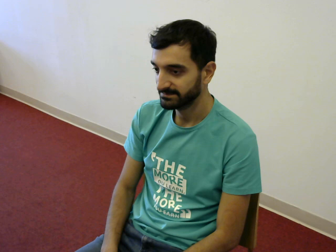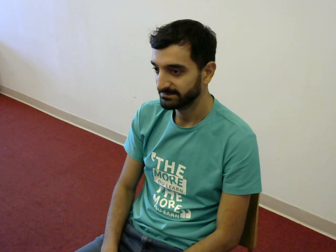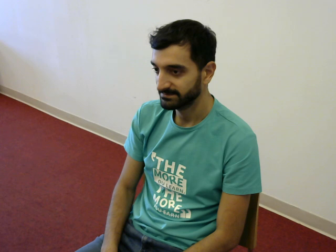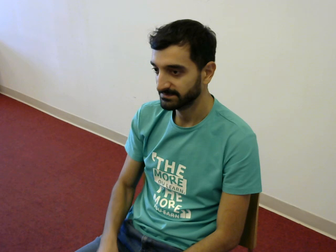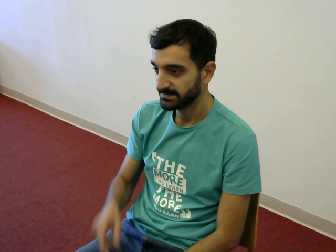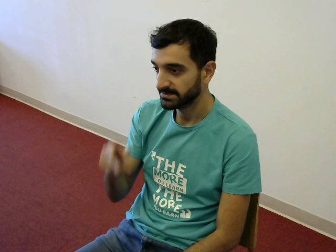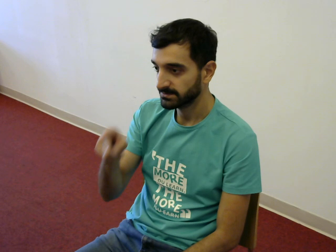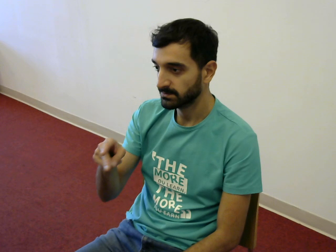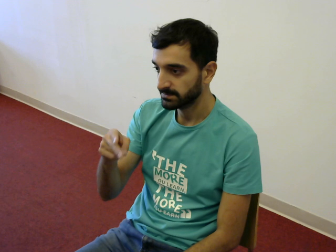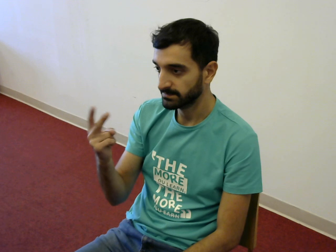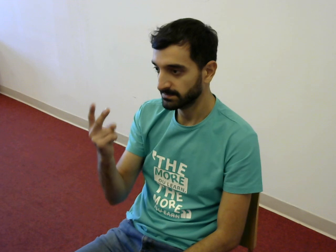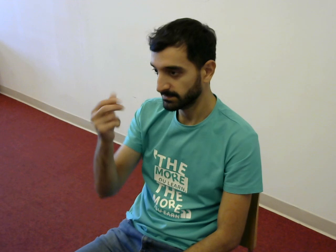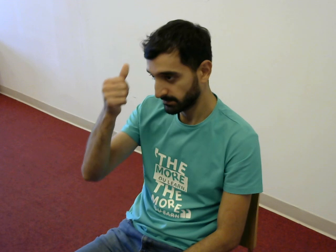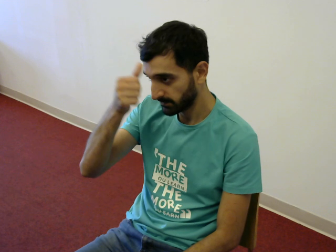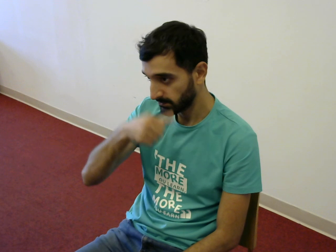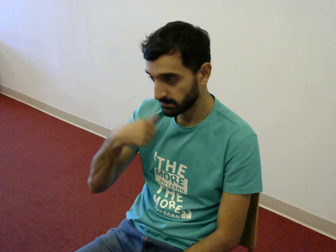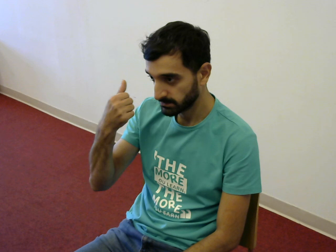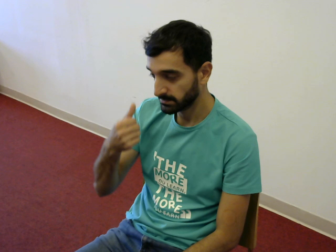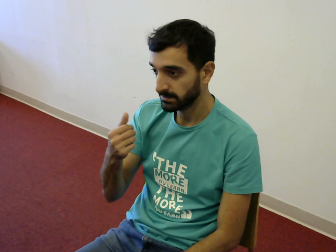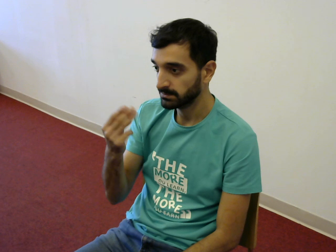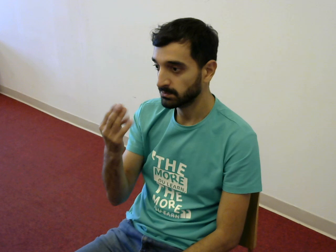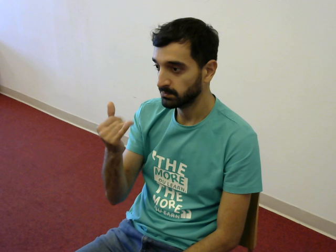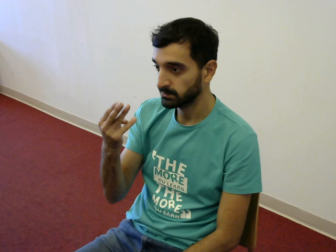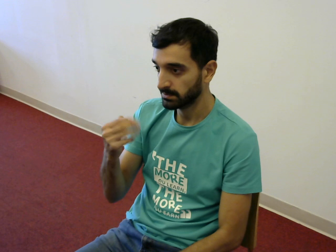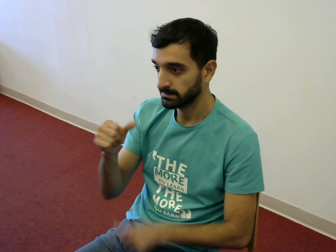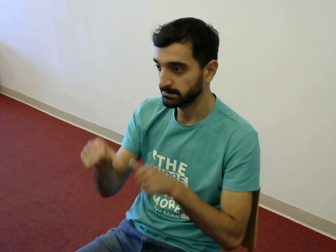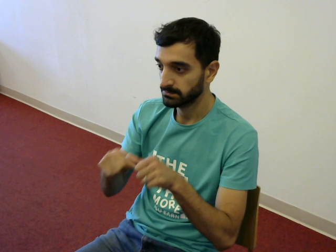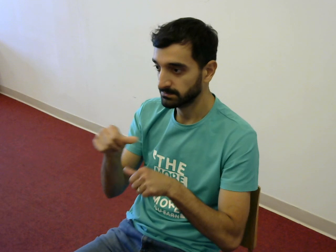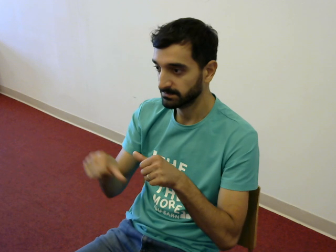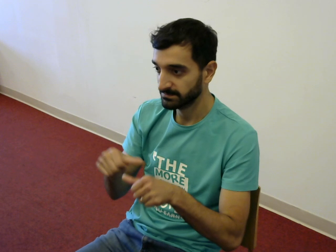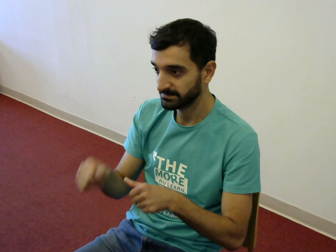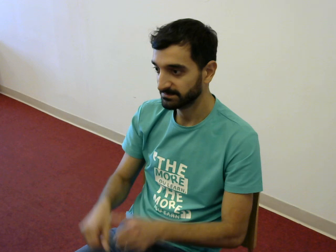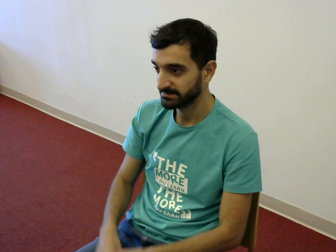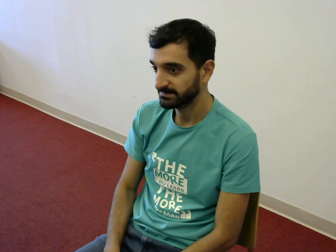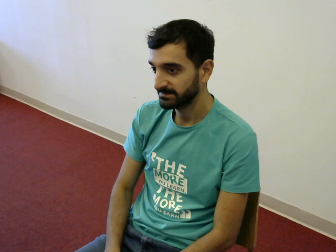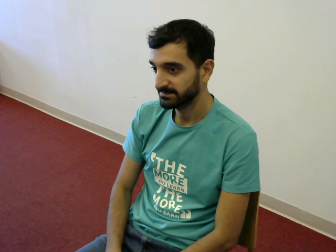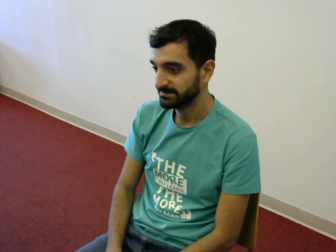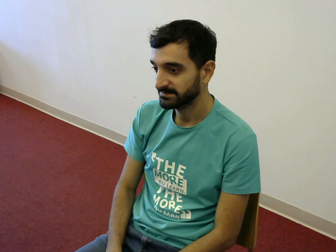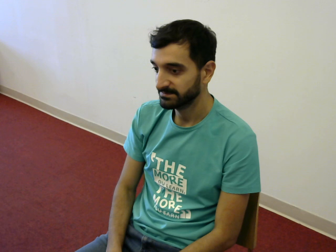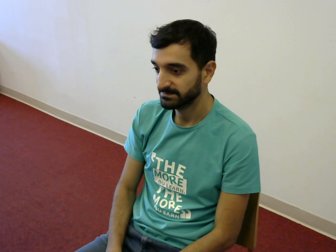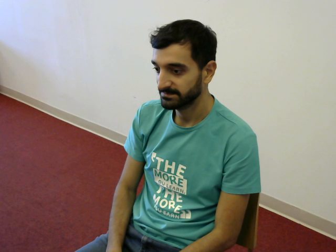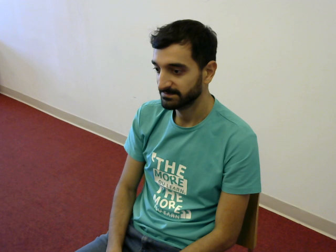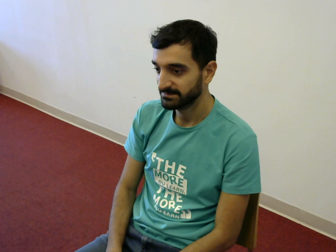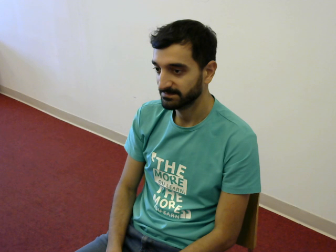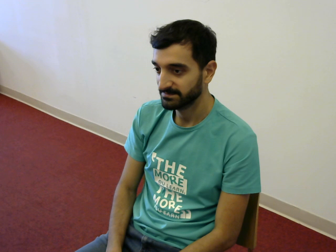2022-ci il Şuşa ilidir